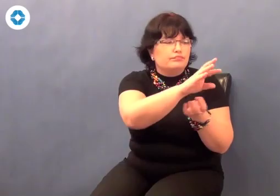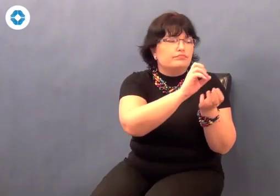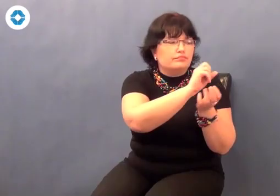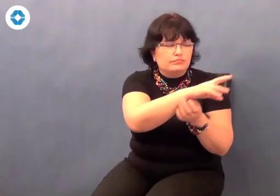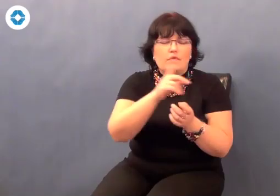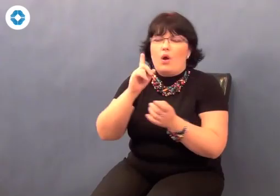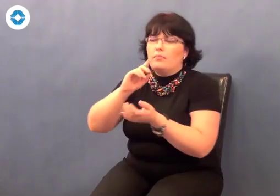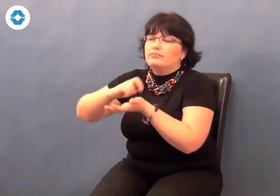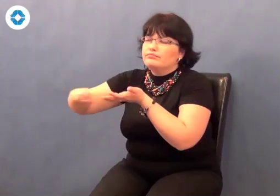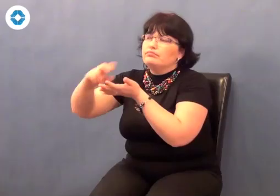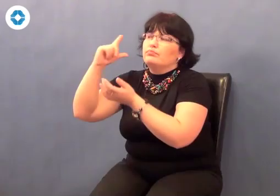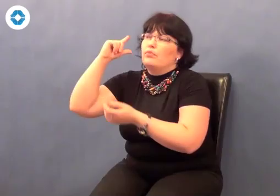Chłopak odchodzi pieszo.